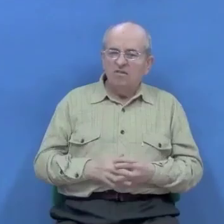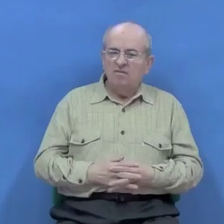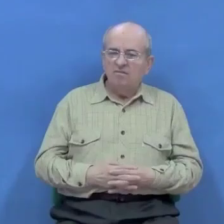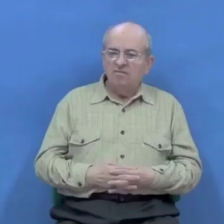Uwaga.